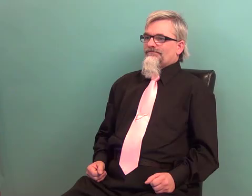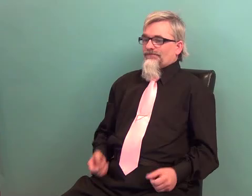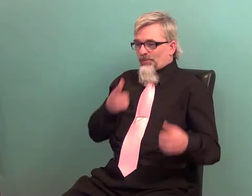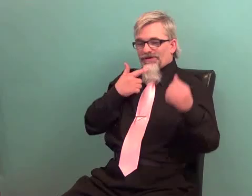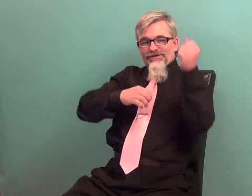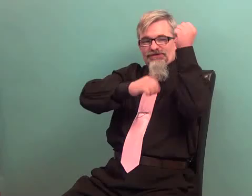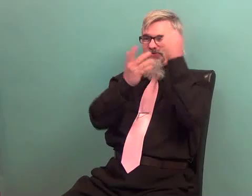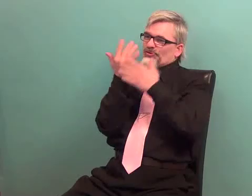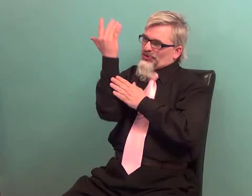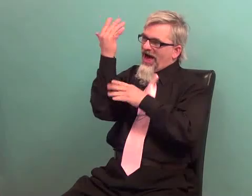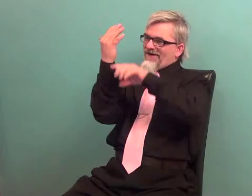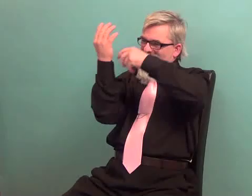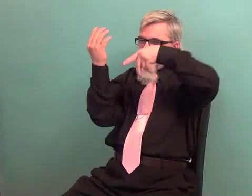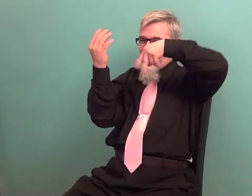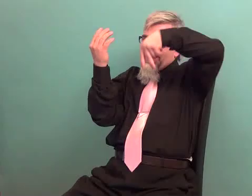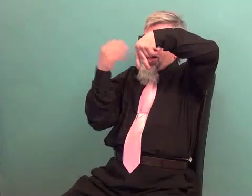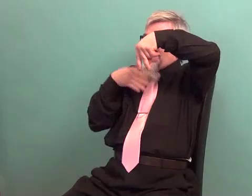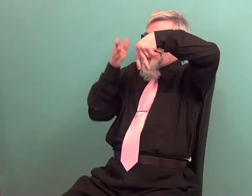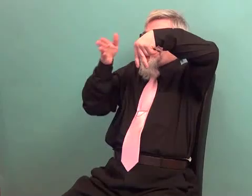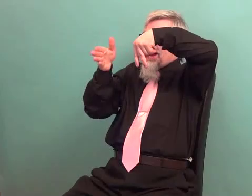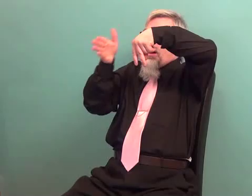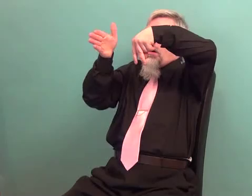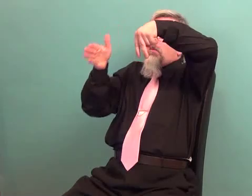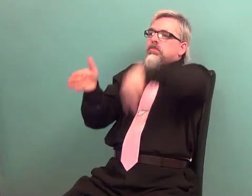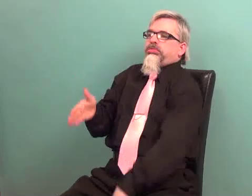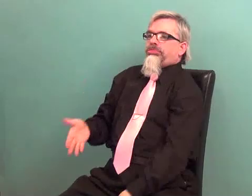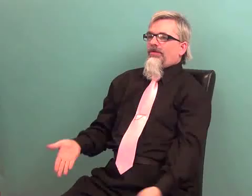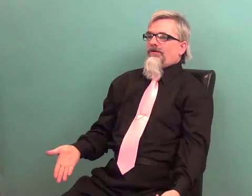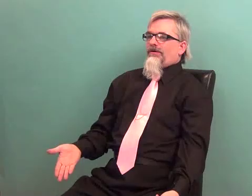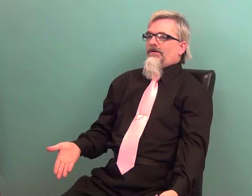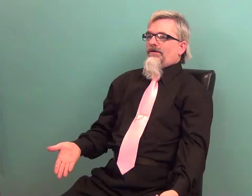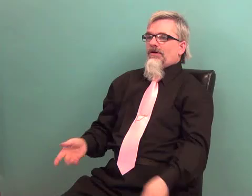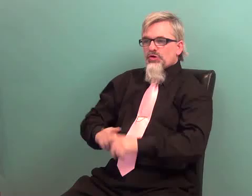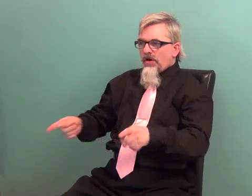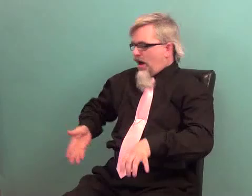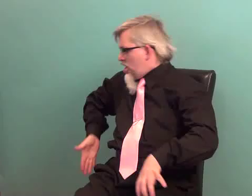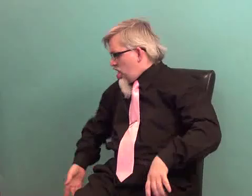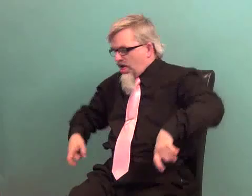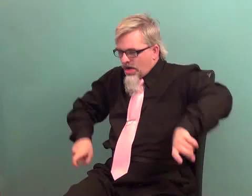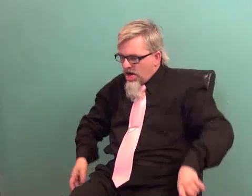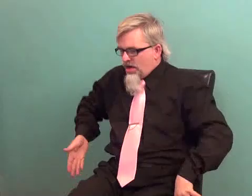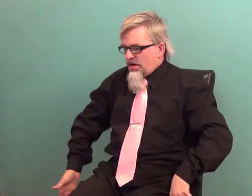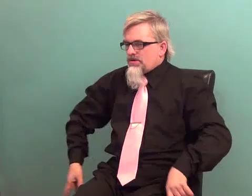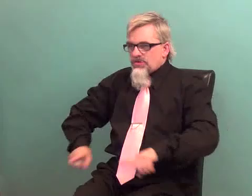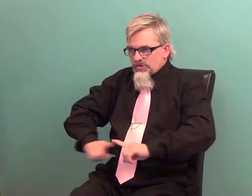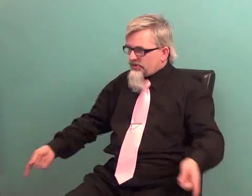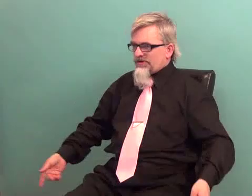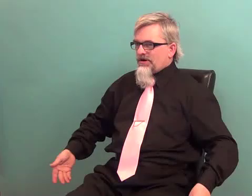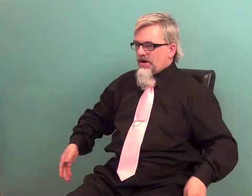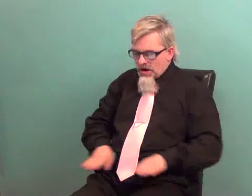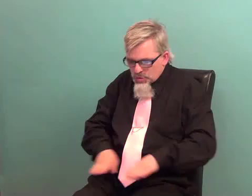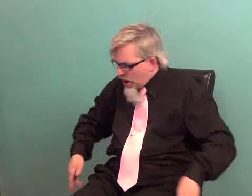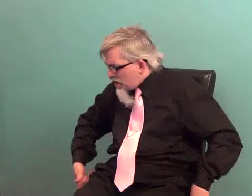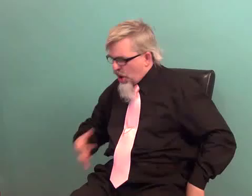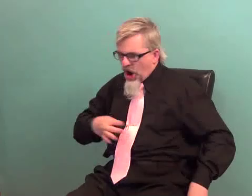Mówię, że nie wolno stać na gałęzi i piłować jej, jak na niej stoisz, bo jak spiłujesz to spadniesz. Również nie wolno piłować na siedząco, bo nie ma na czym postawić, żeby móc później spiłować.